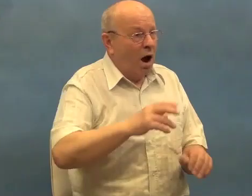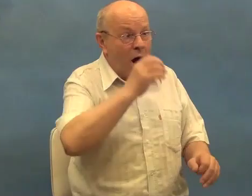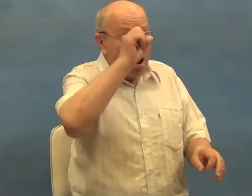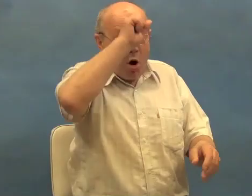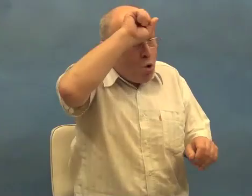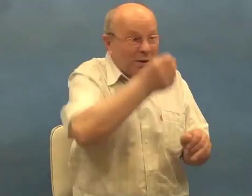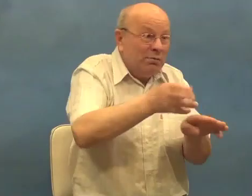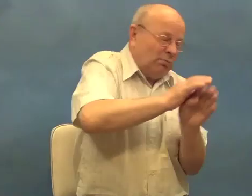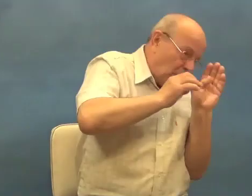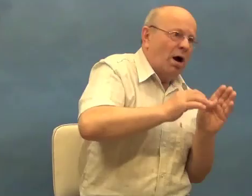Uparty jest, przewraca się na drugi bok i zasypia.